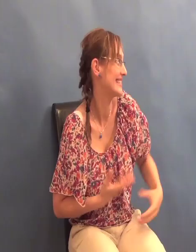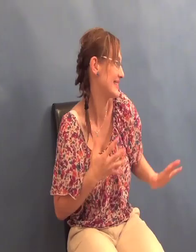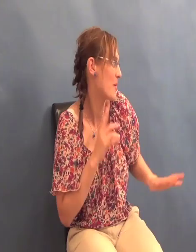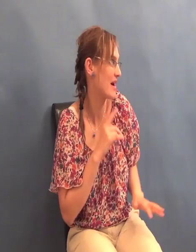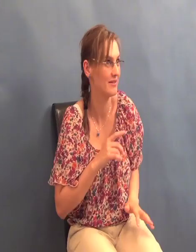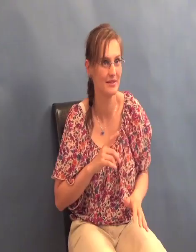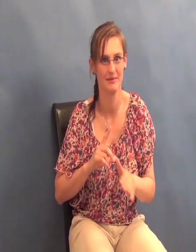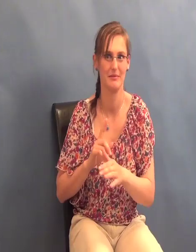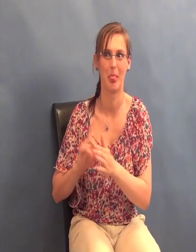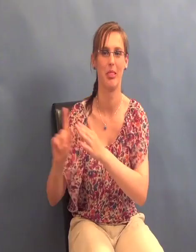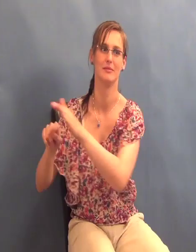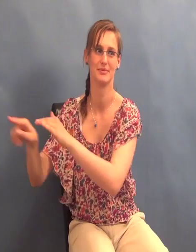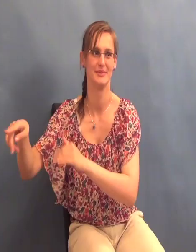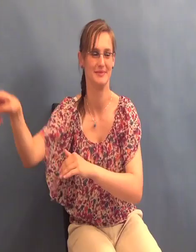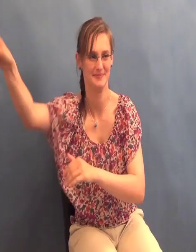Odchodzi powoli, a potem ucieka.